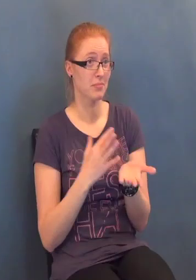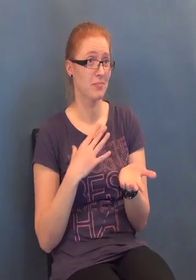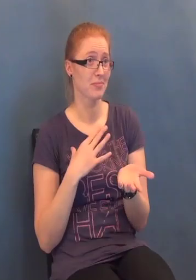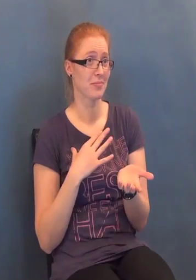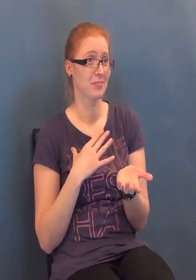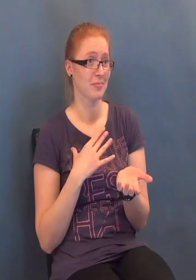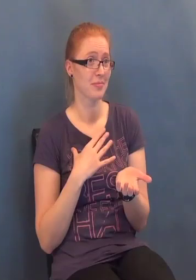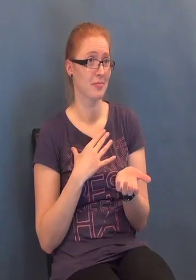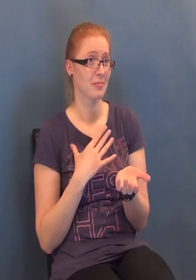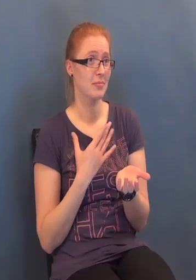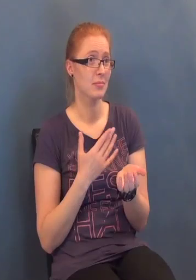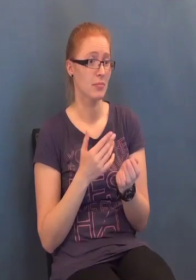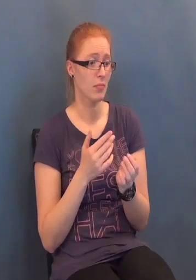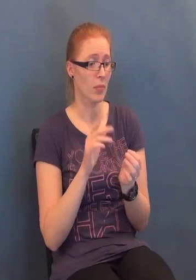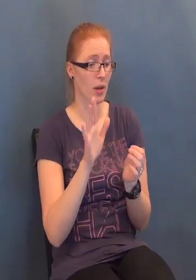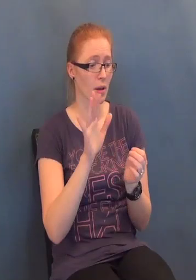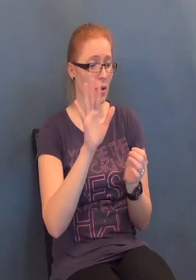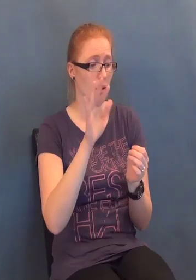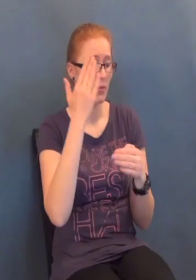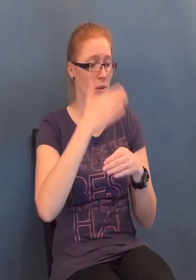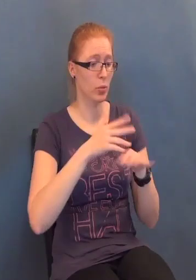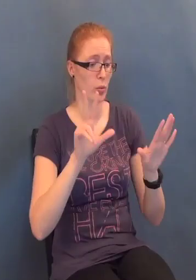Akurat masz wolne.